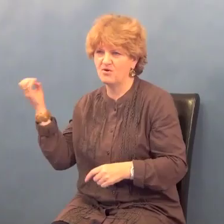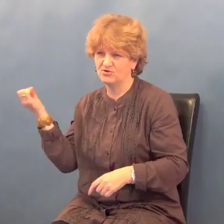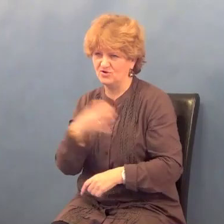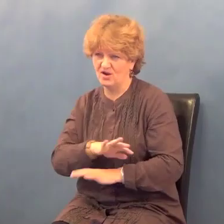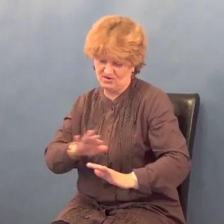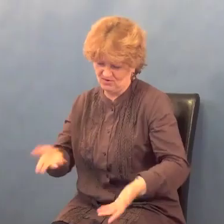Tak w skrócie.